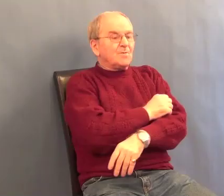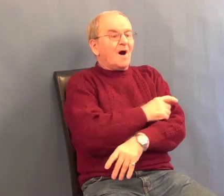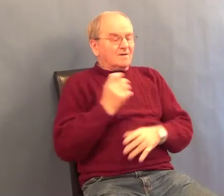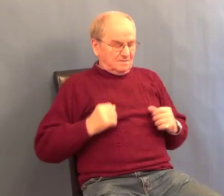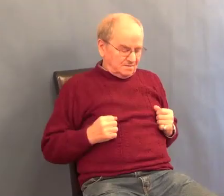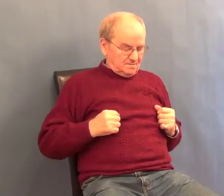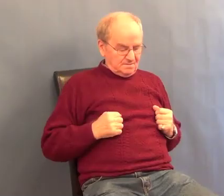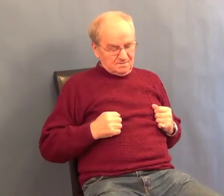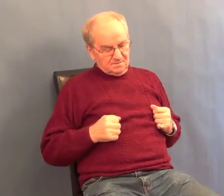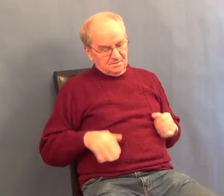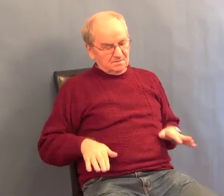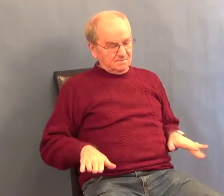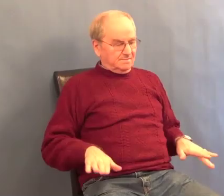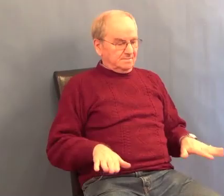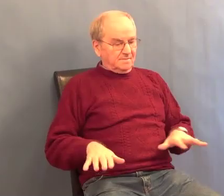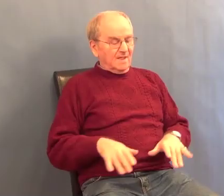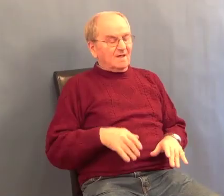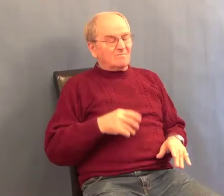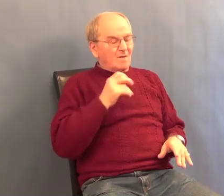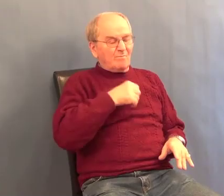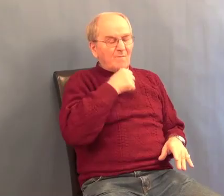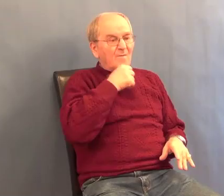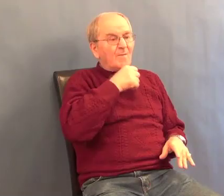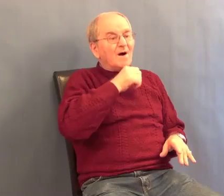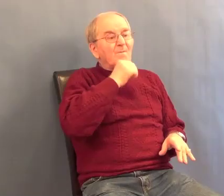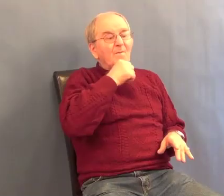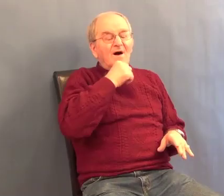Szedł z plecakiem i nagle pojawia się babcia, babcia...